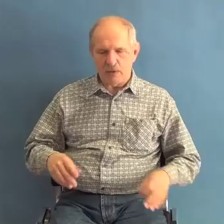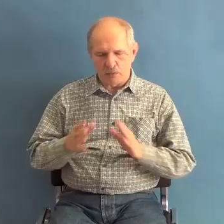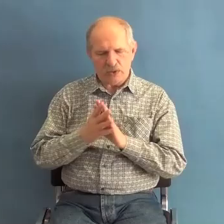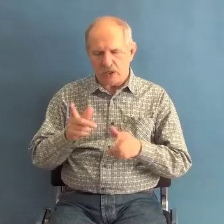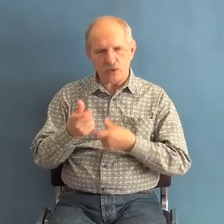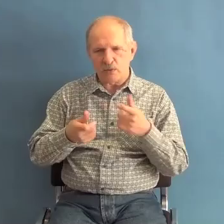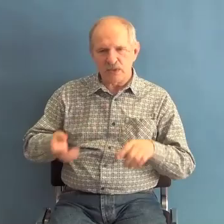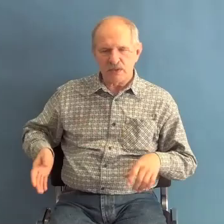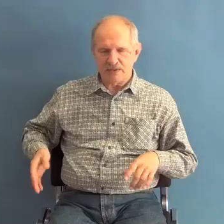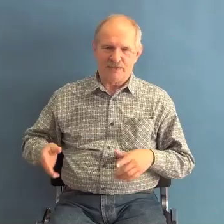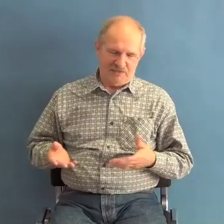Proszę tego nie robić.